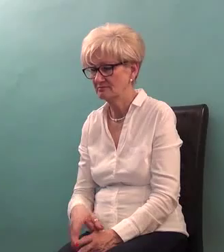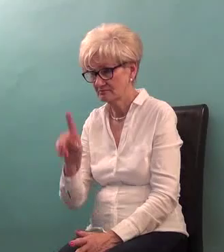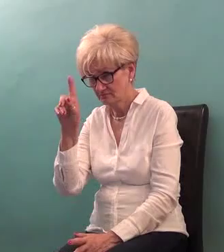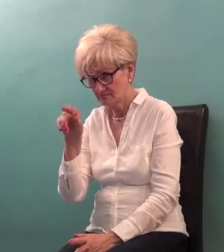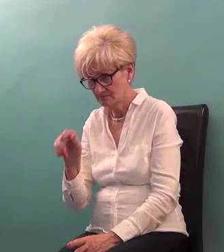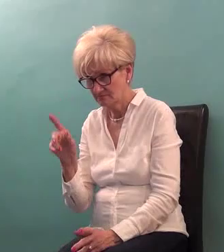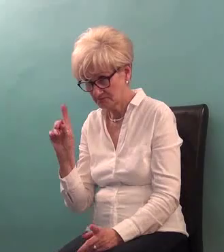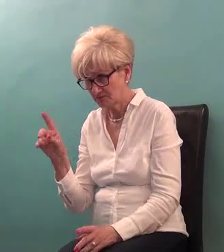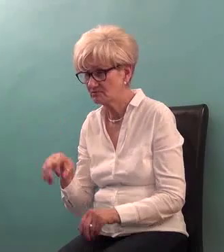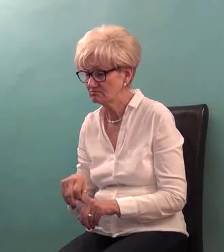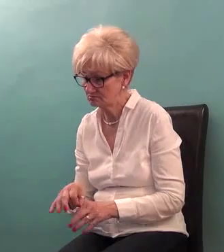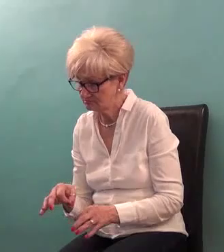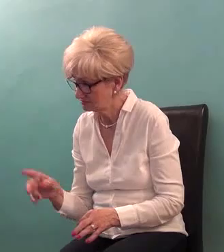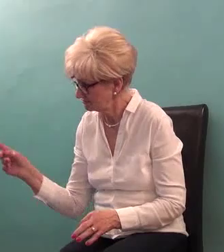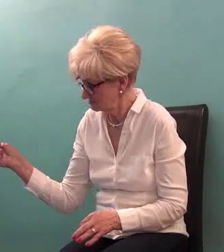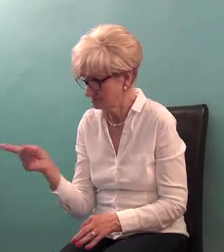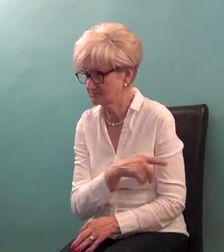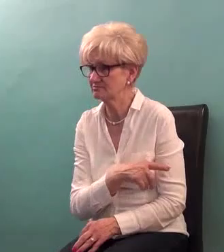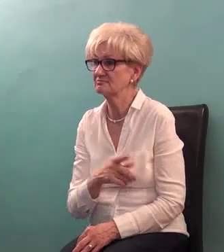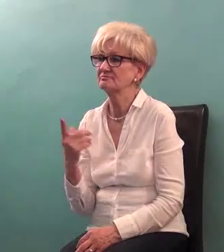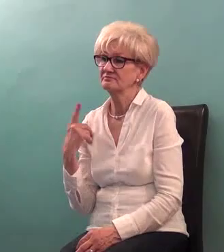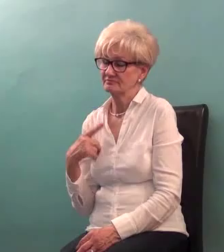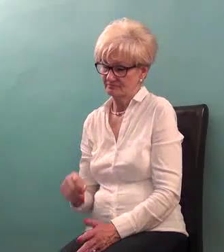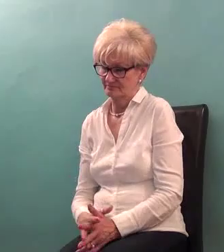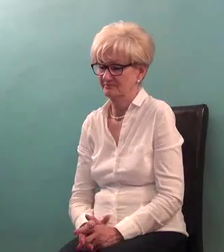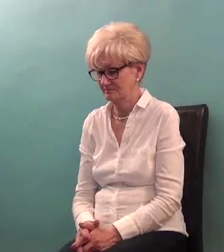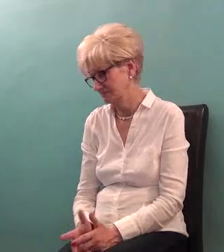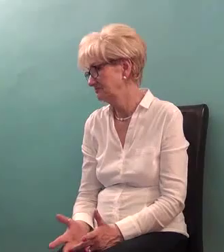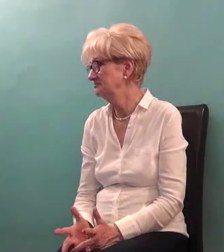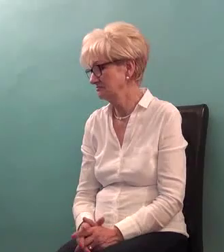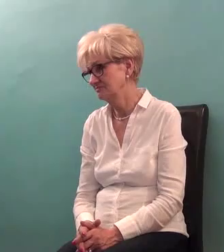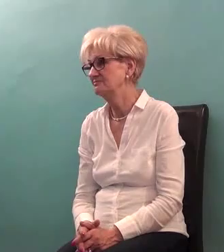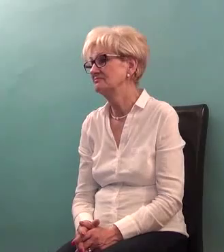Wykrzyknik to znaczy, że trzeba uważać na nadjeżdżającą drezynę? Aha.